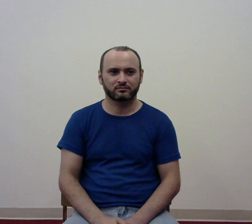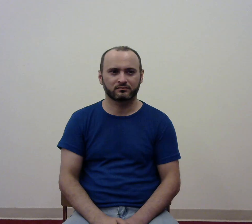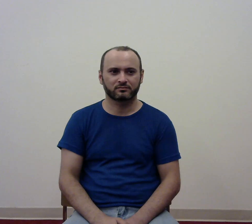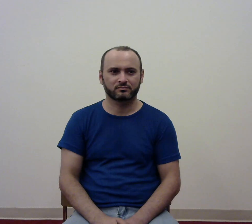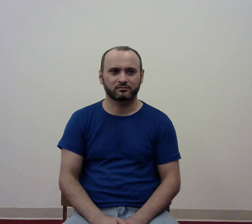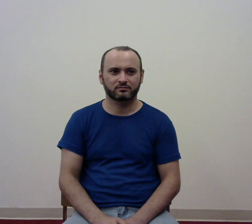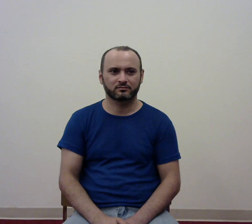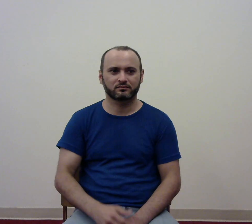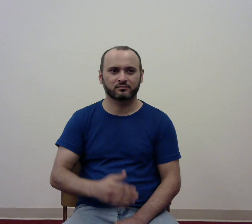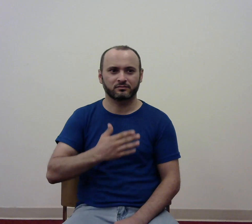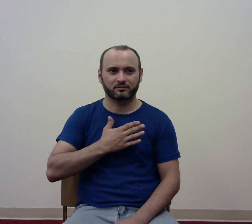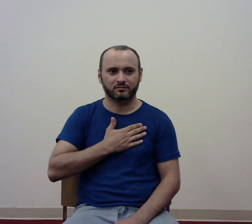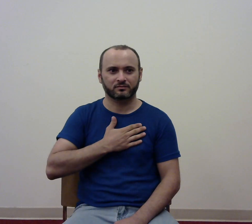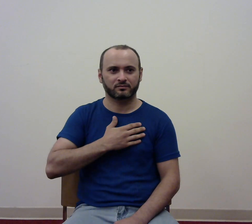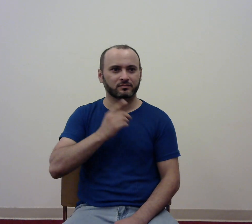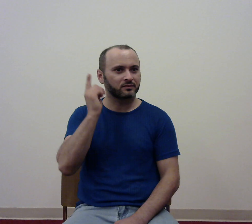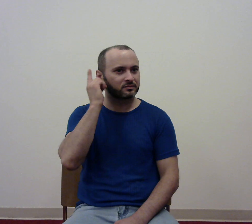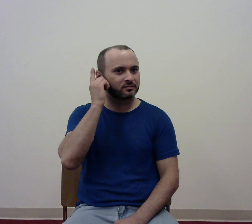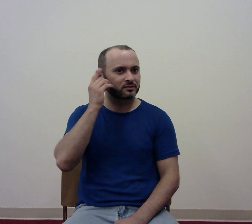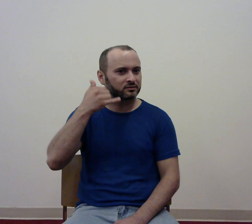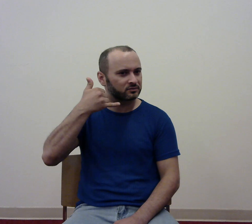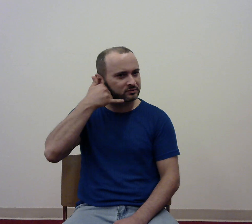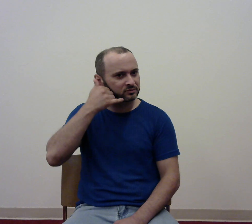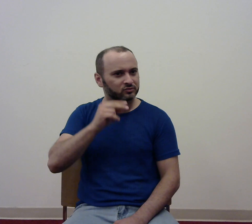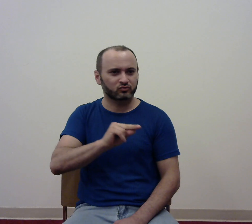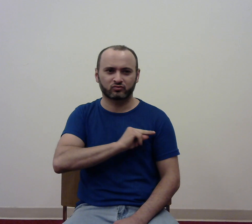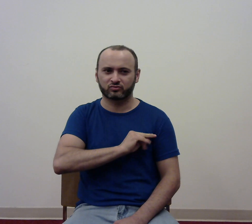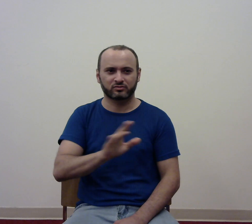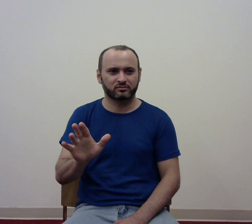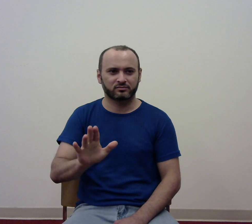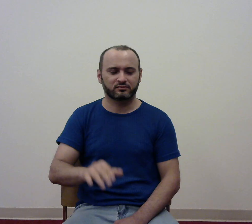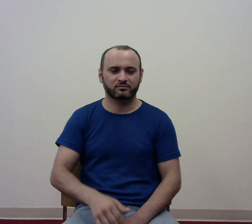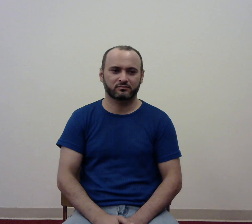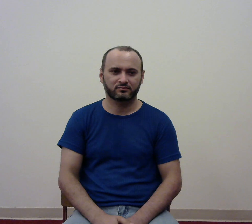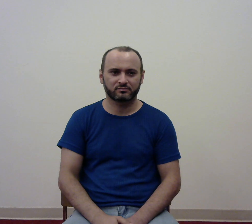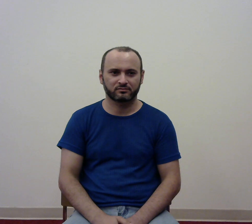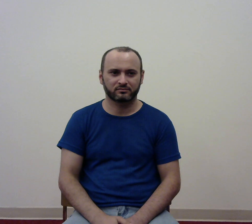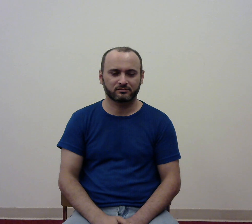Mənim mobil telefonum işləmir